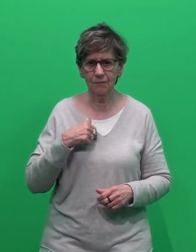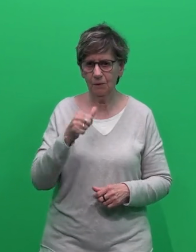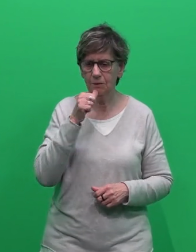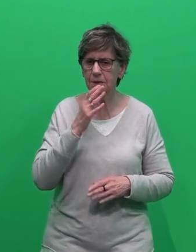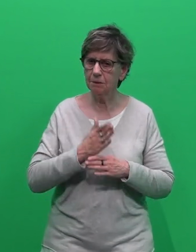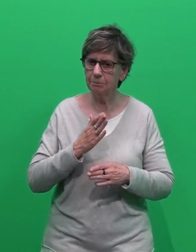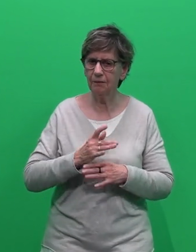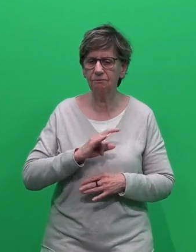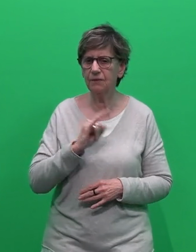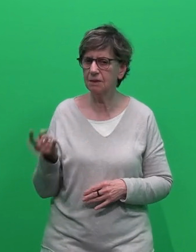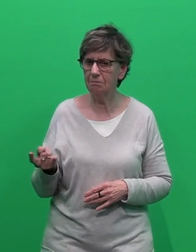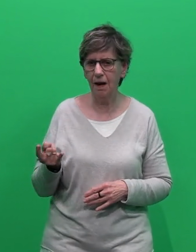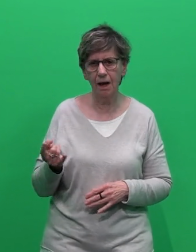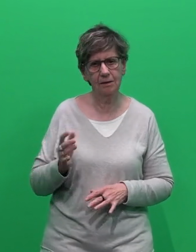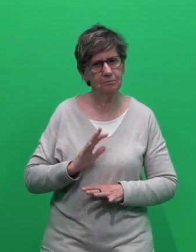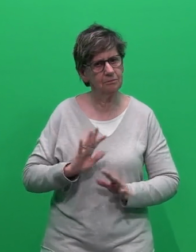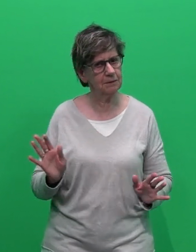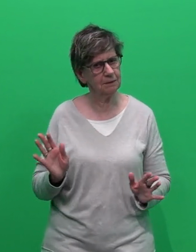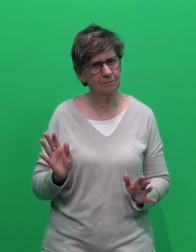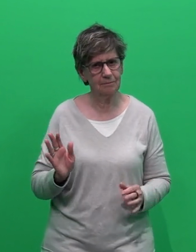Sempre bec durant el cap de setmena i prou.